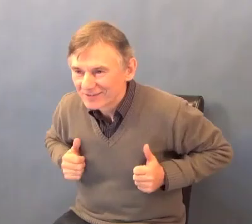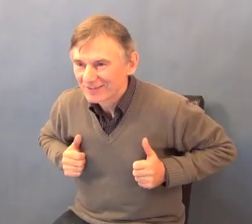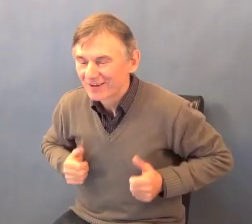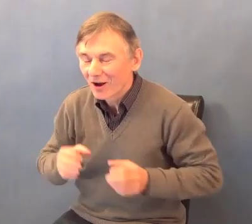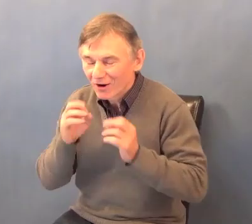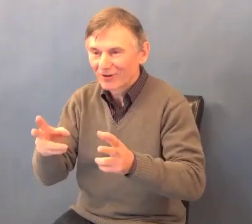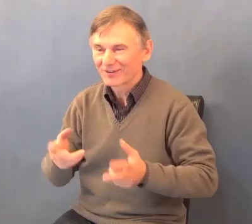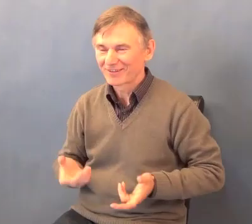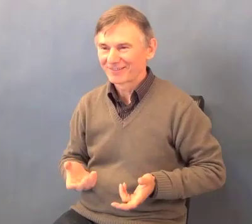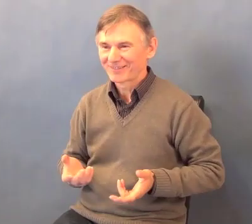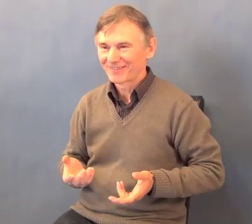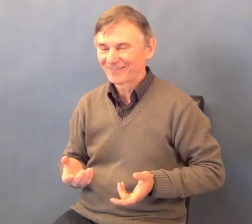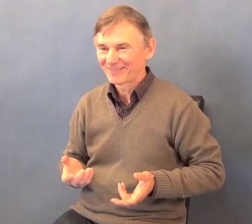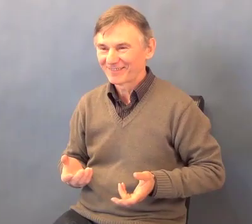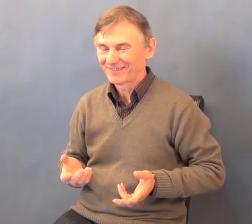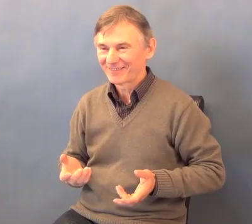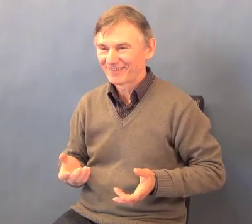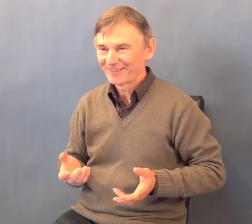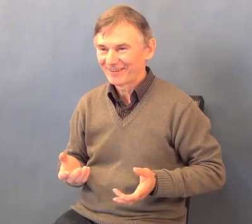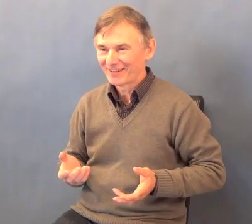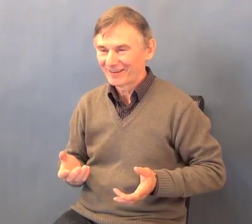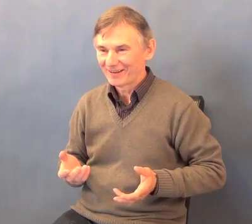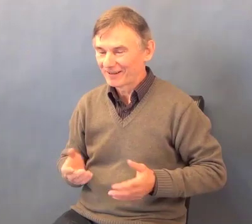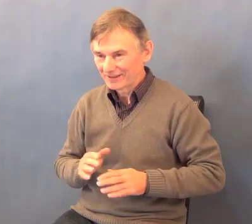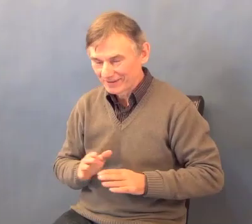Będę nieść, okej.